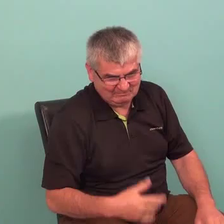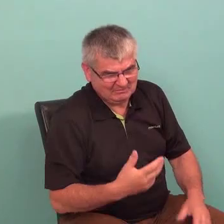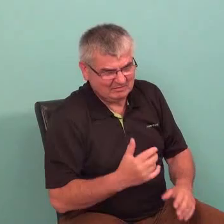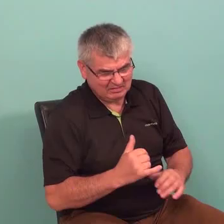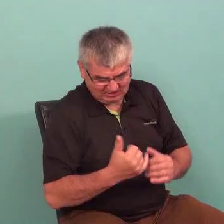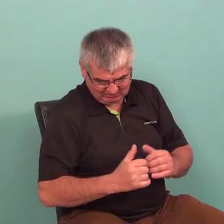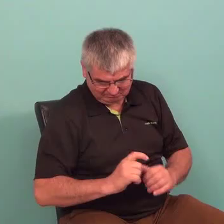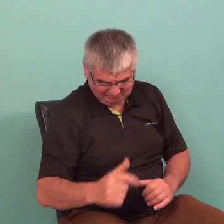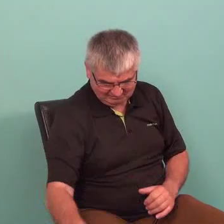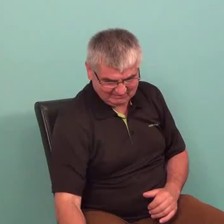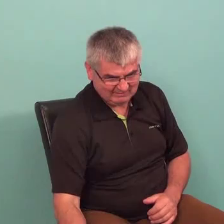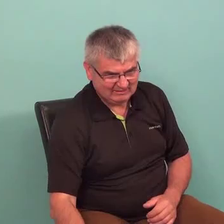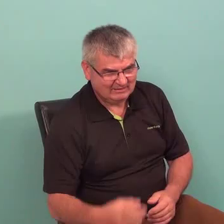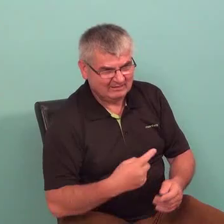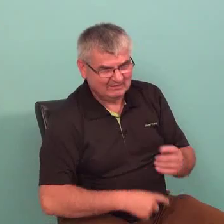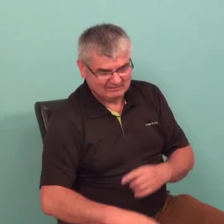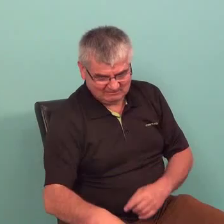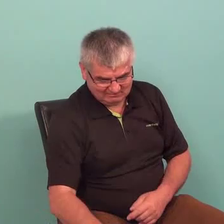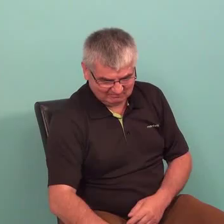Przez upadek jest zraniony w nogę, jest ranny.